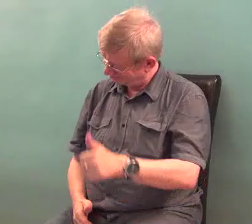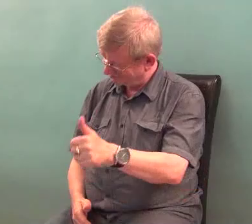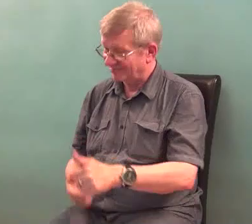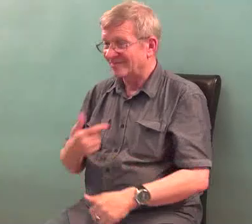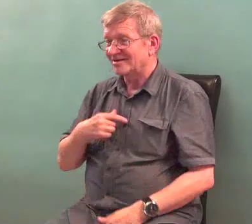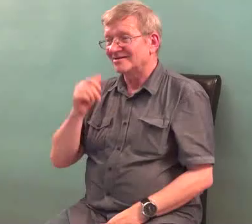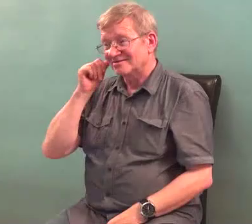Ja kobietę...